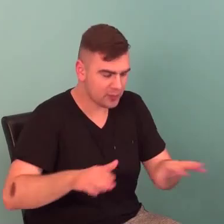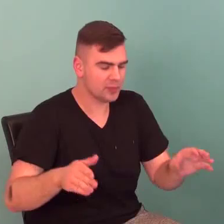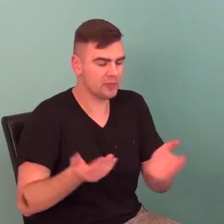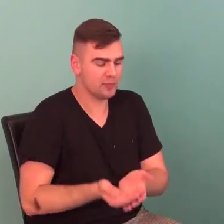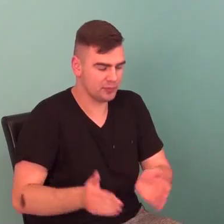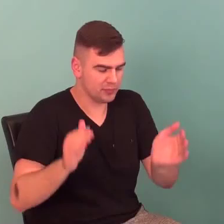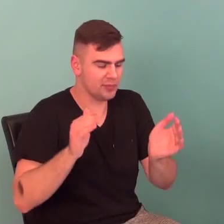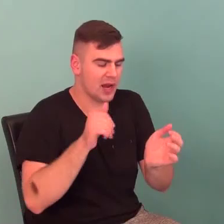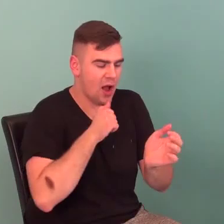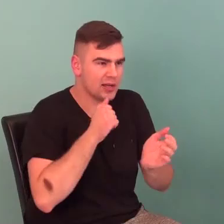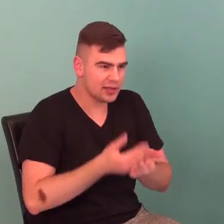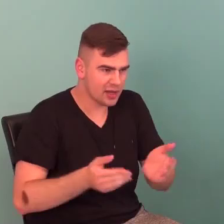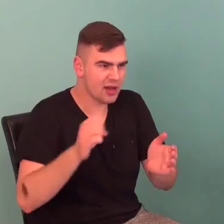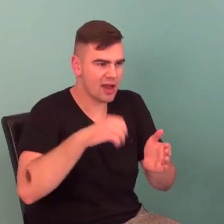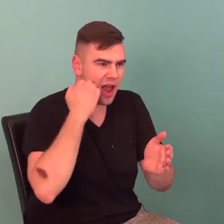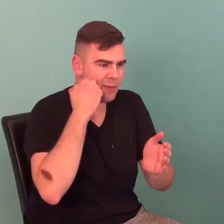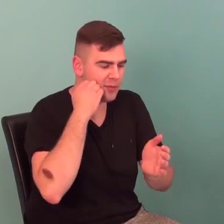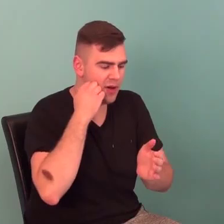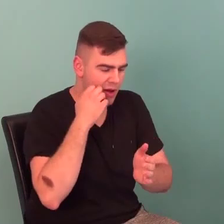Na nim jest zielona miska z jabłkami.